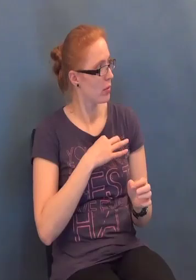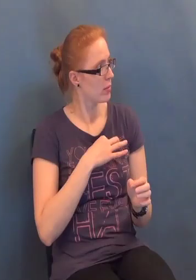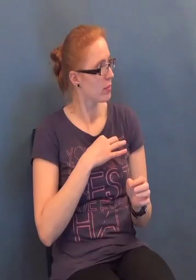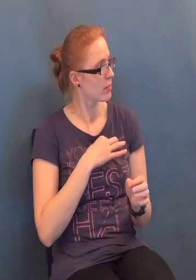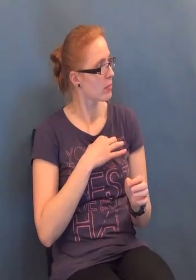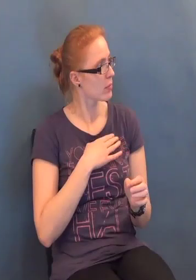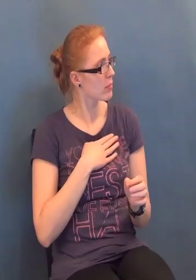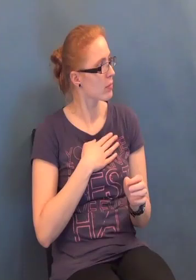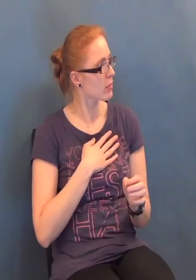Obojętnie?